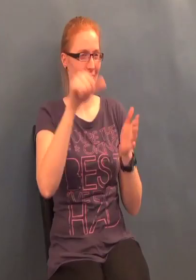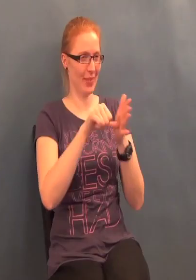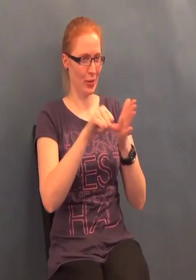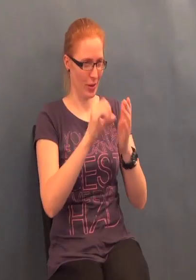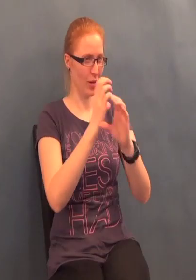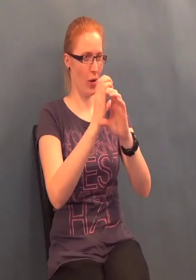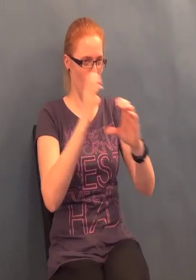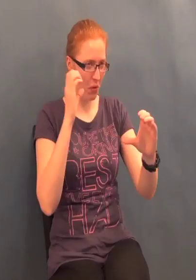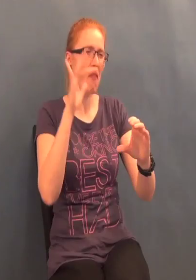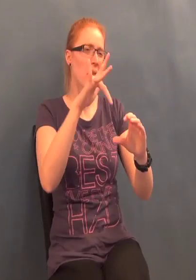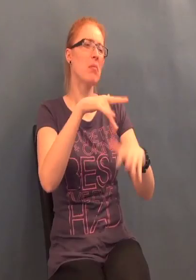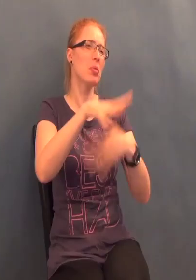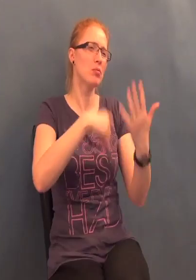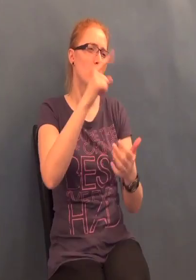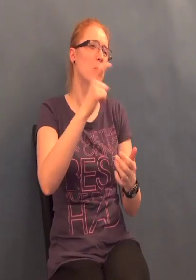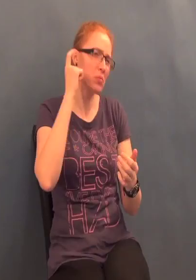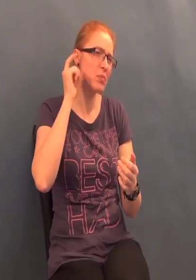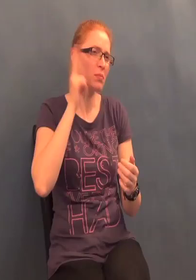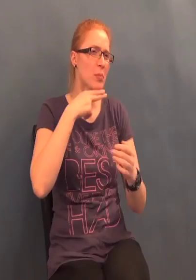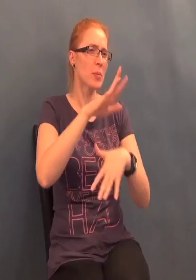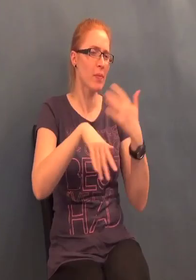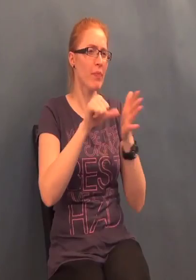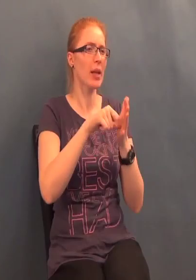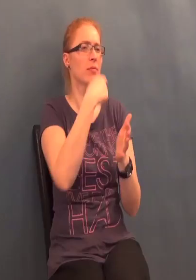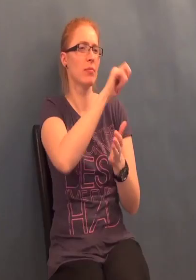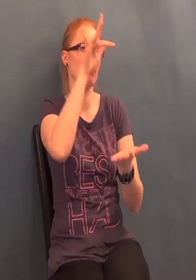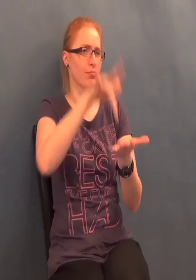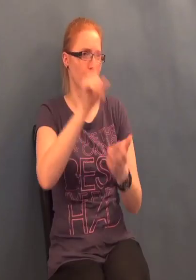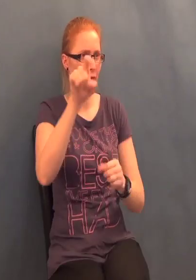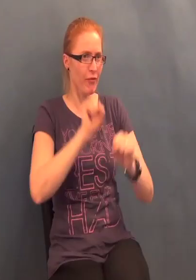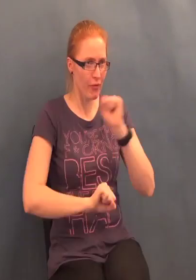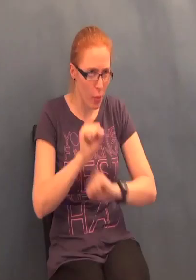Autokarem jadą głusi i słyszący na wycieczkę do Włoch.